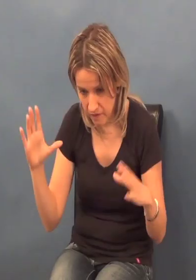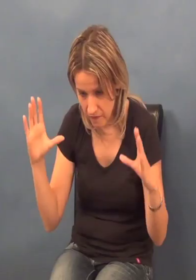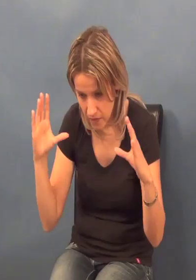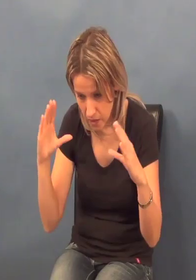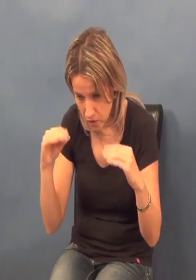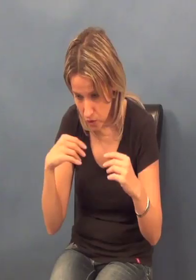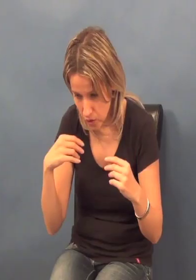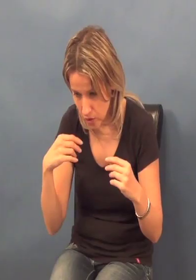Wieczorem.